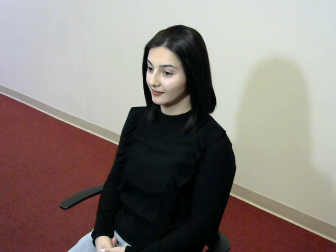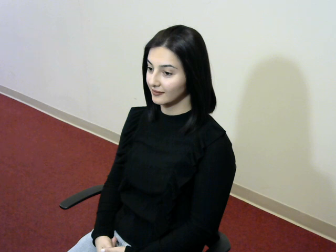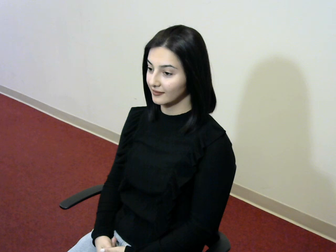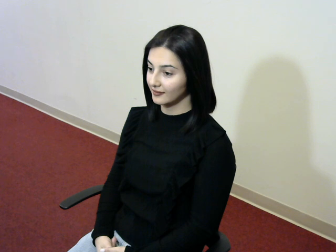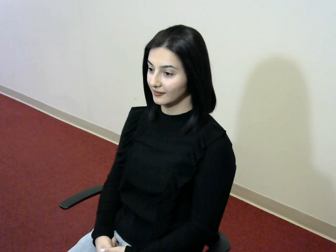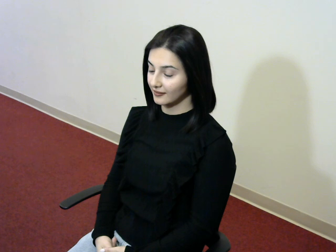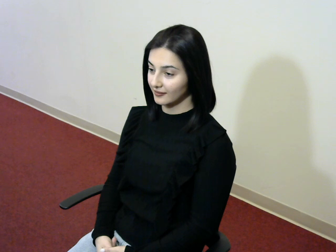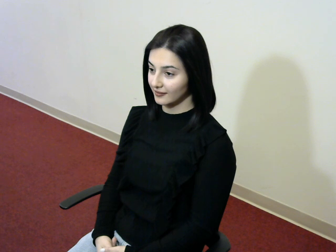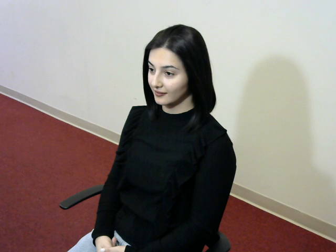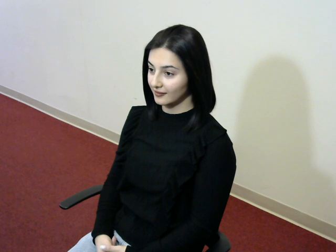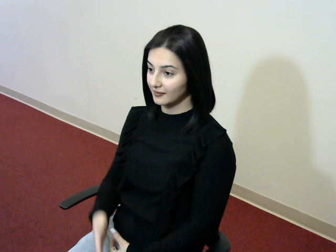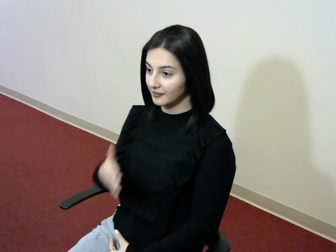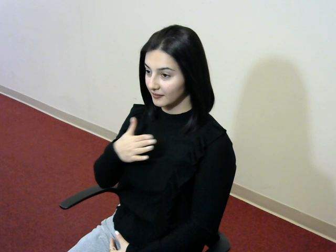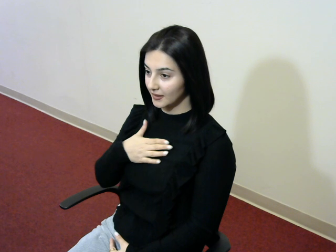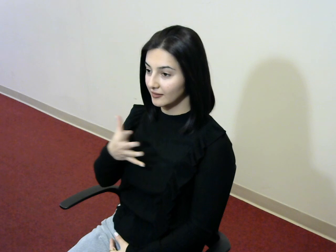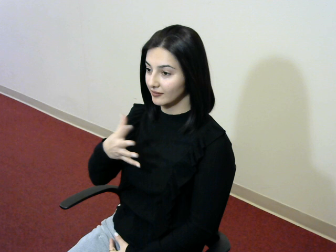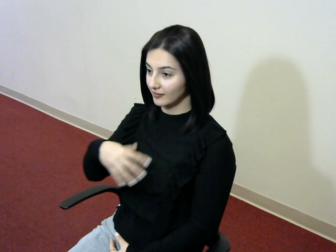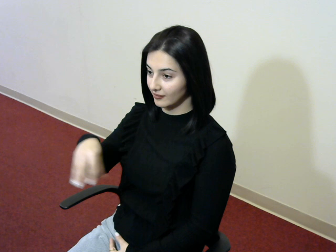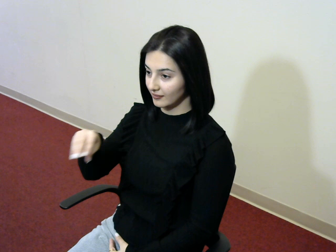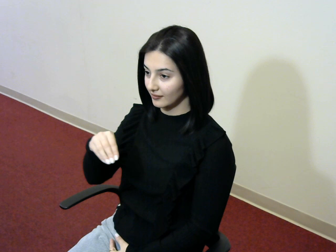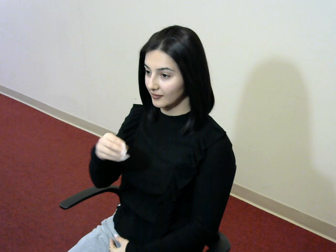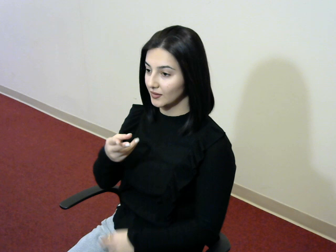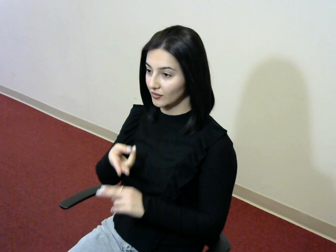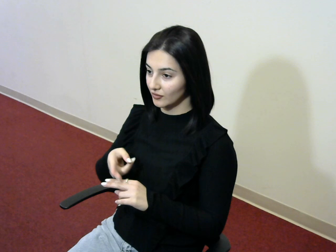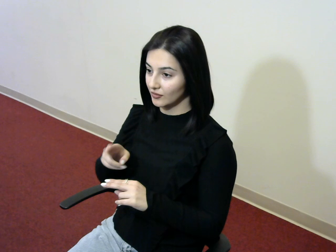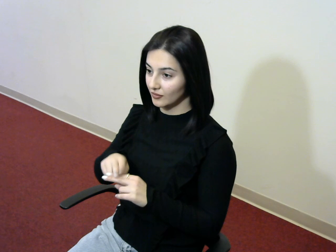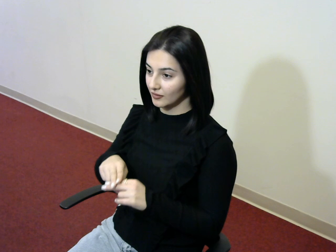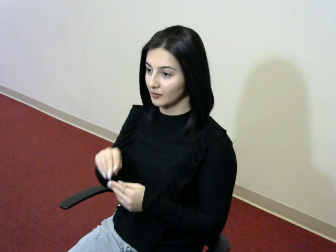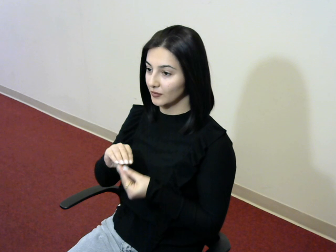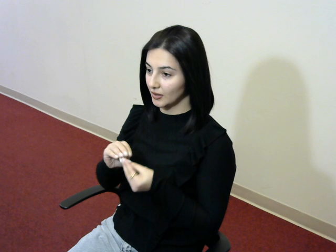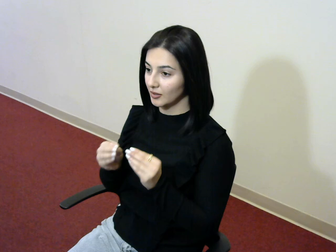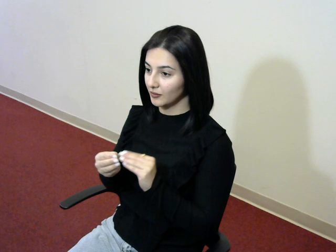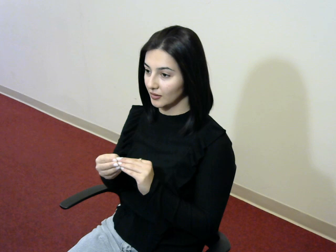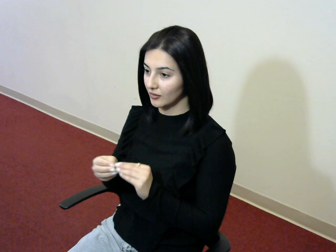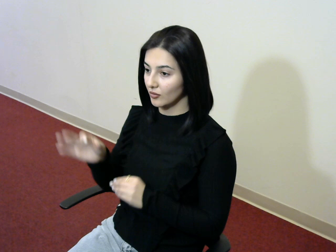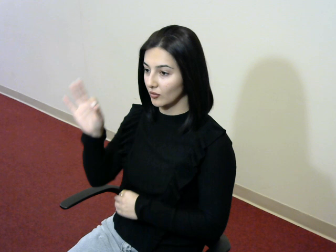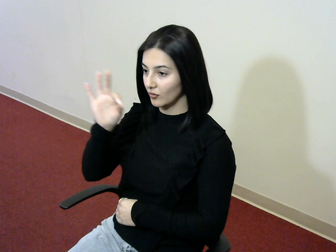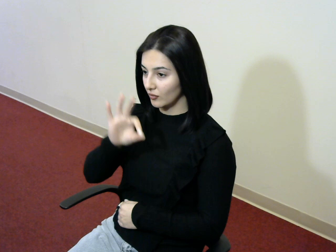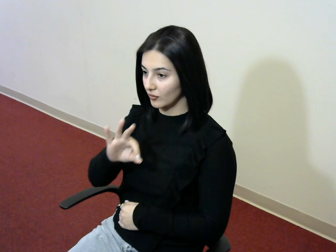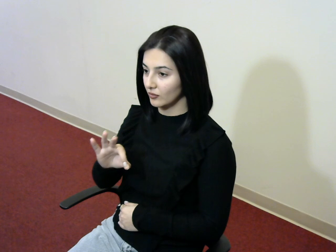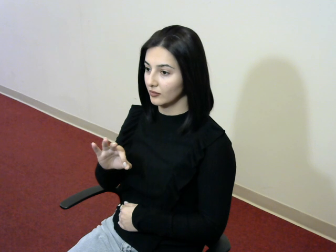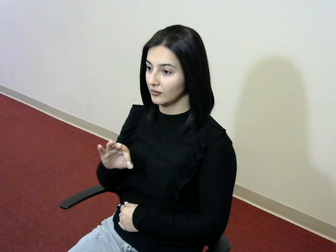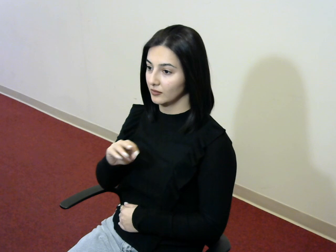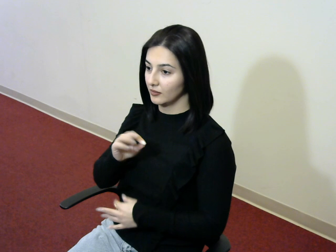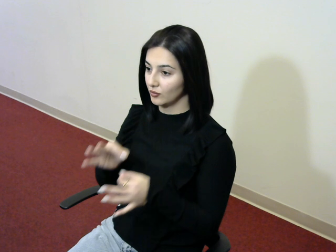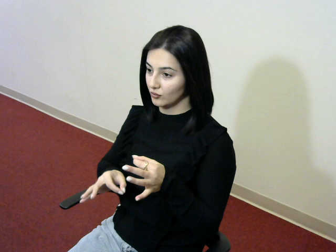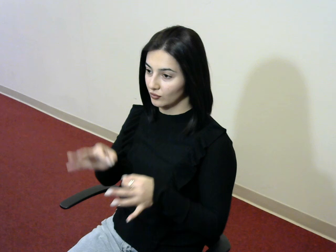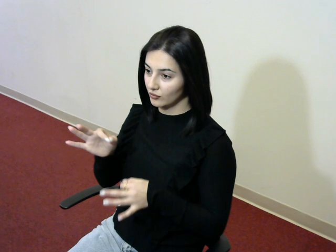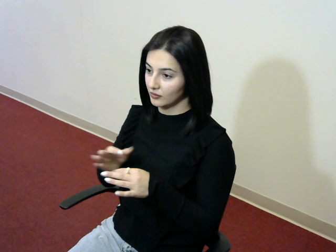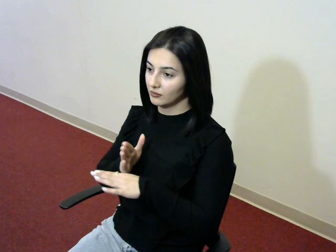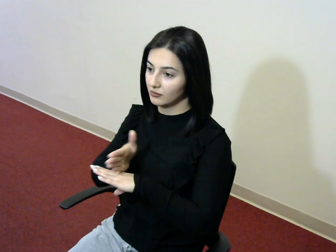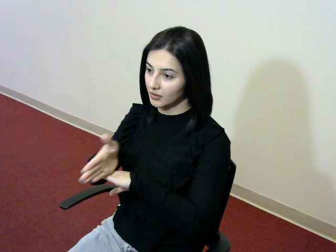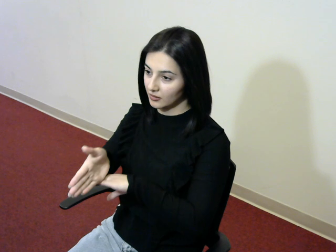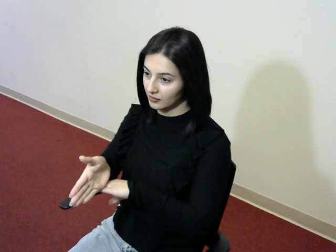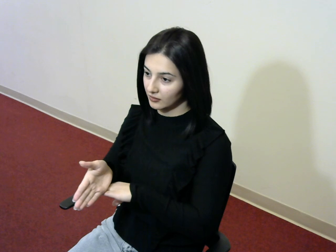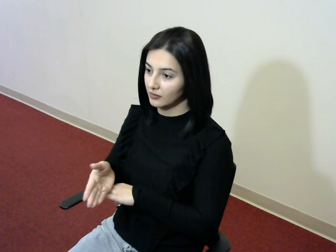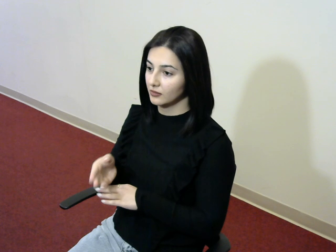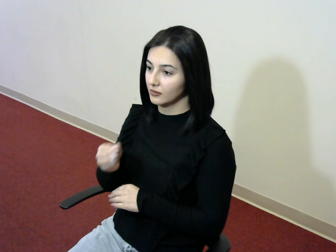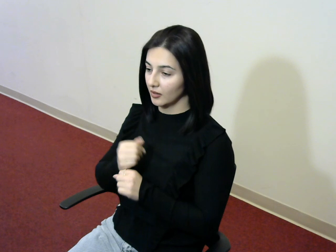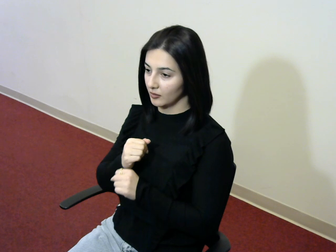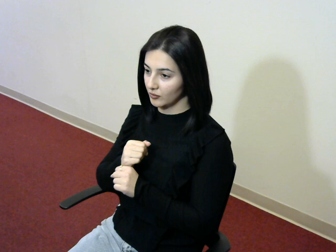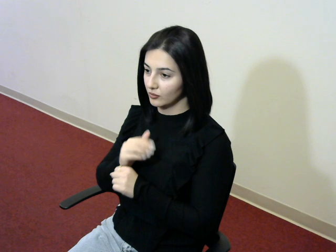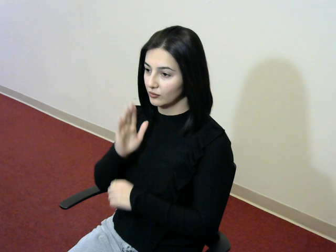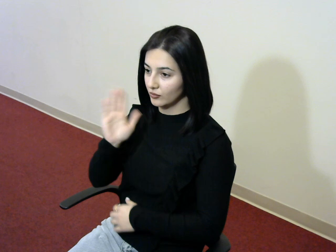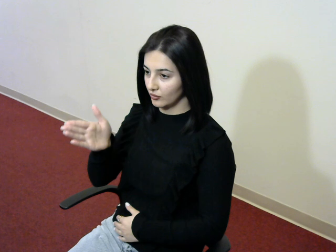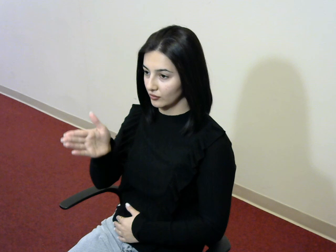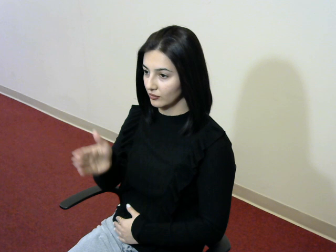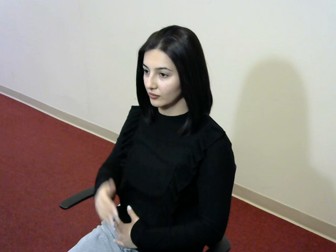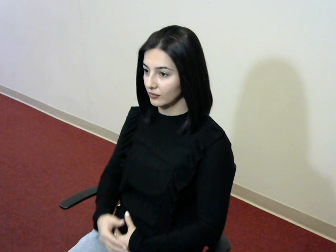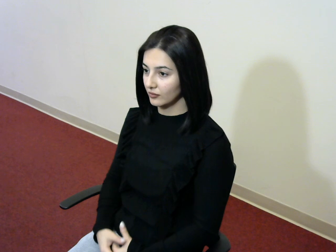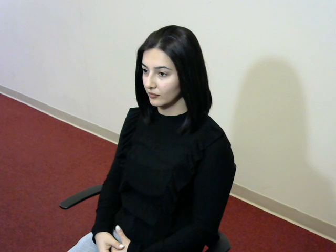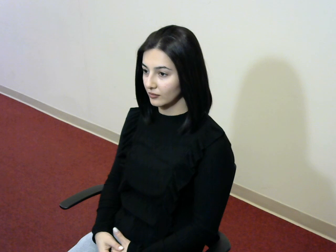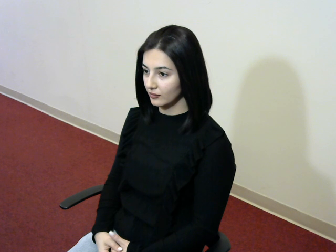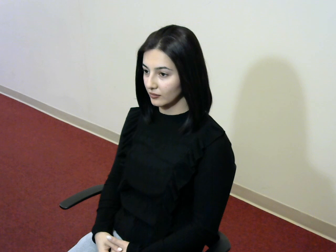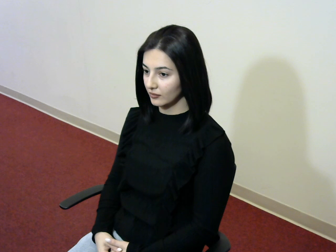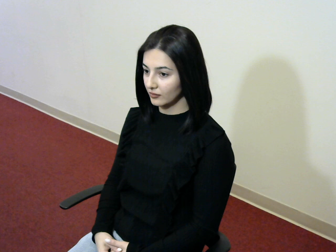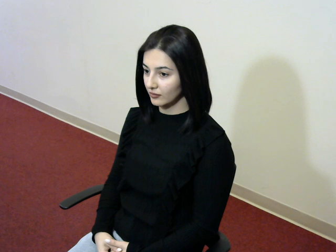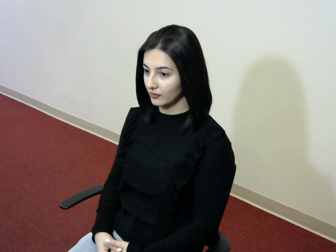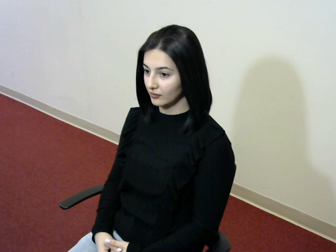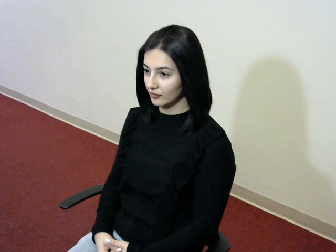Biz bu məsələ ilə bağlı məhkəməyə müraciət edəcəyik